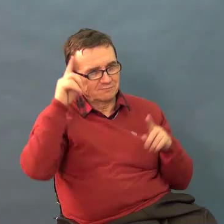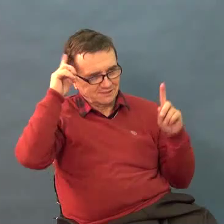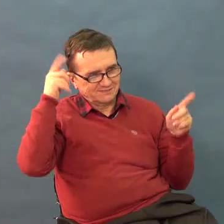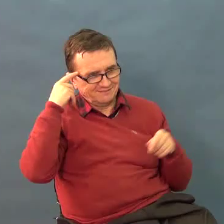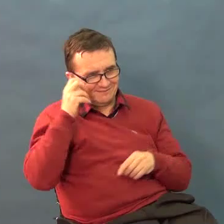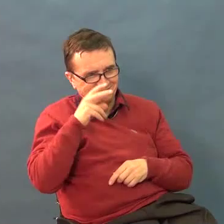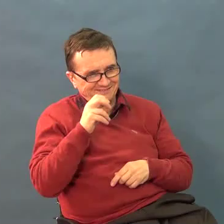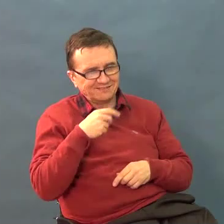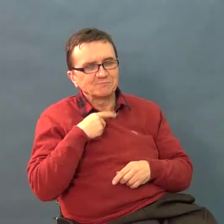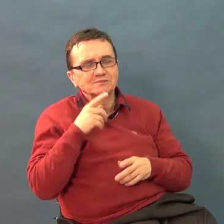Myszka Miki, tak.